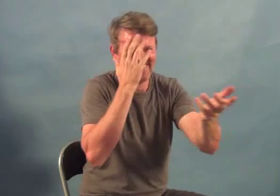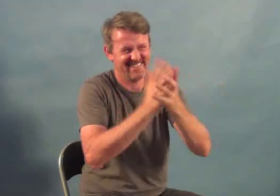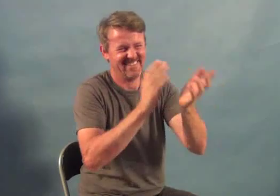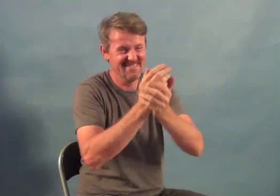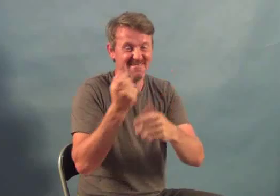Skończ migać.